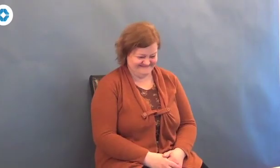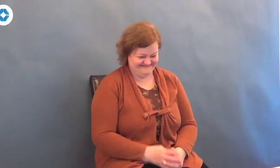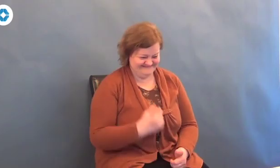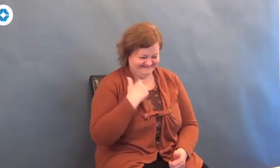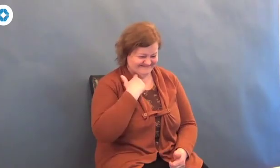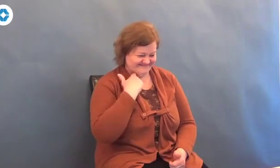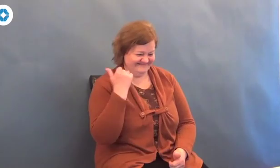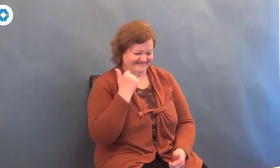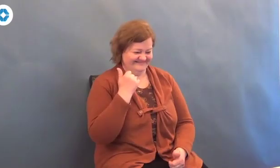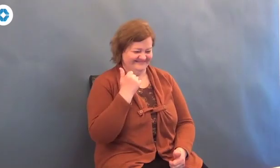Śmieszne.